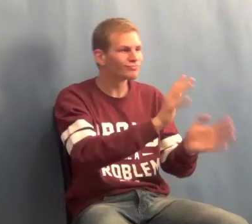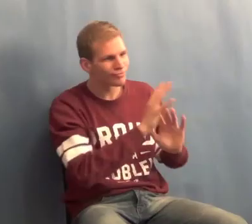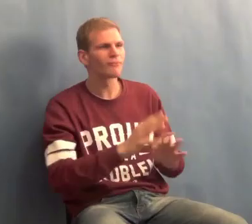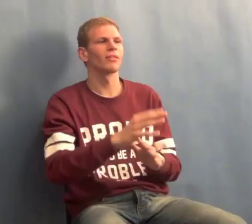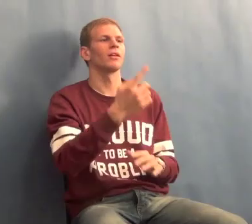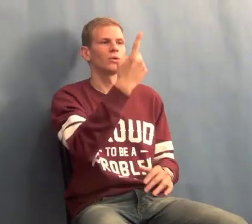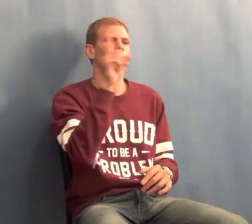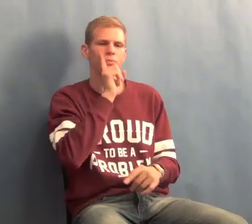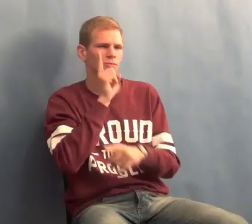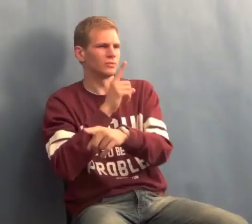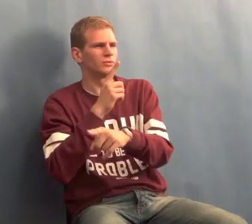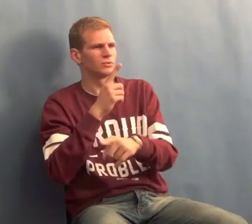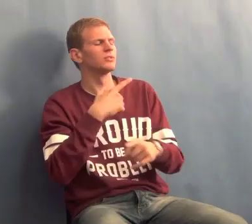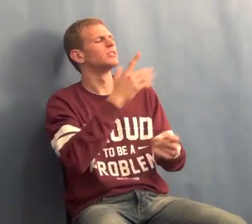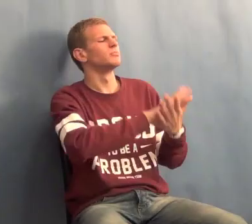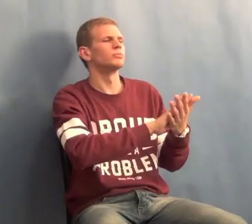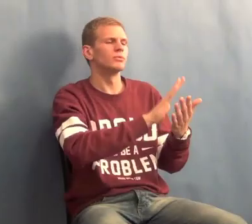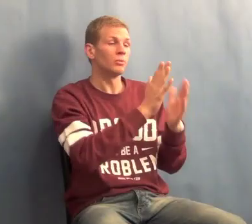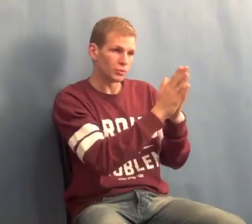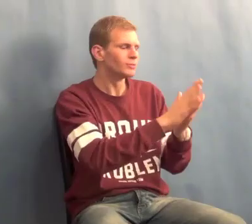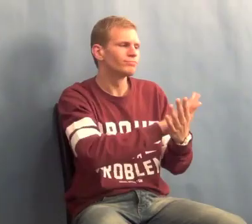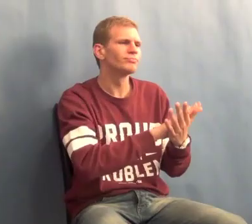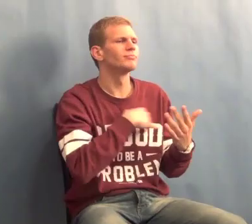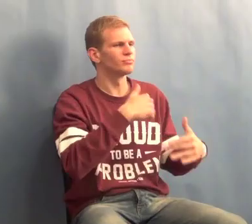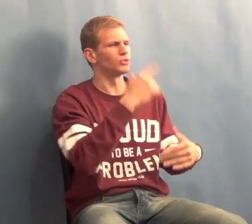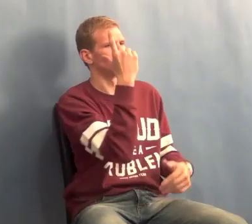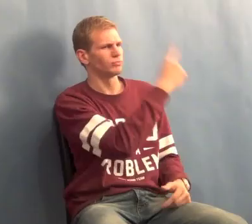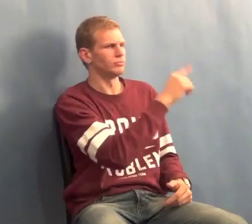I ten właśnie chłopak przeprosił wszystkich i poszedł do pokoju spać.